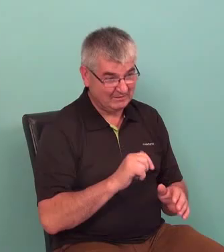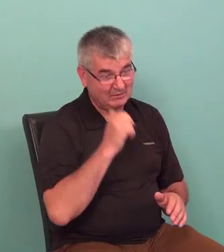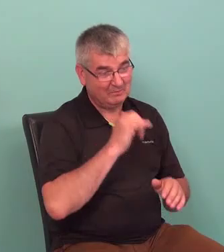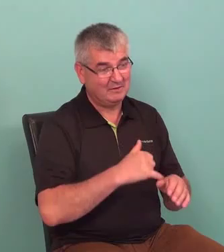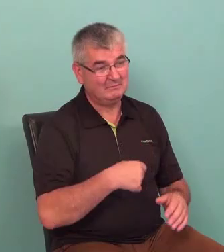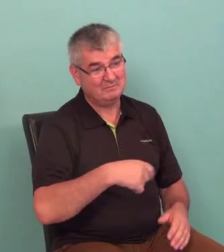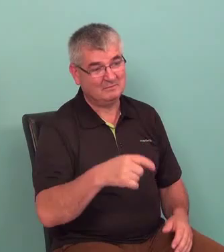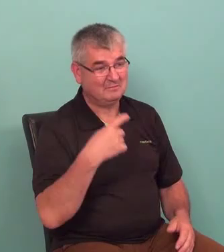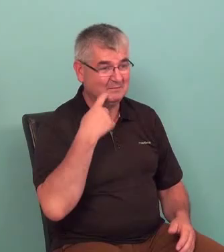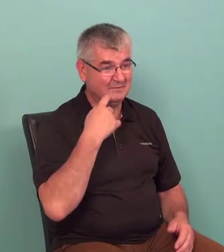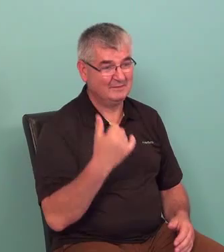Jutro jest piątek i ja wyjeżdżam się zabawić.